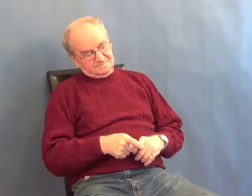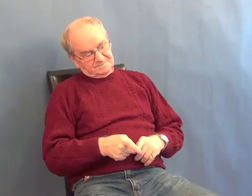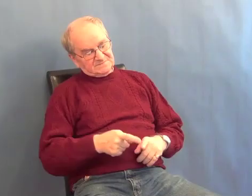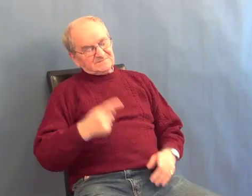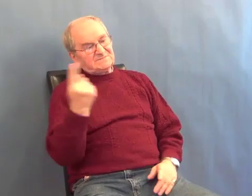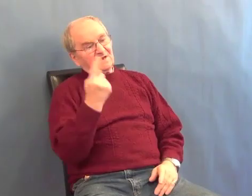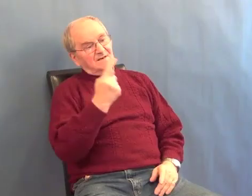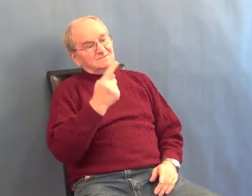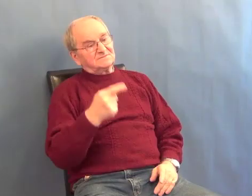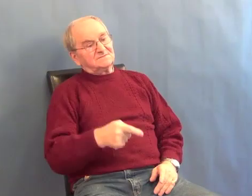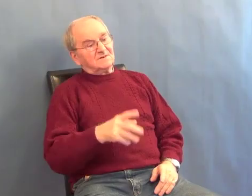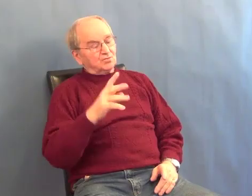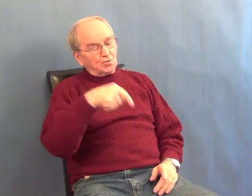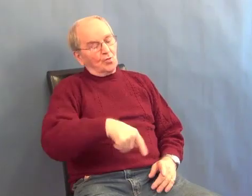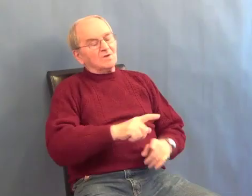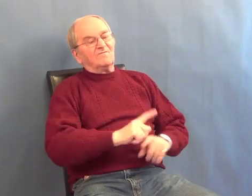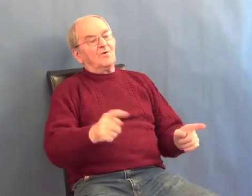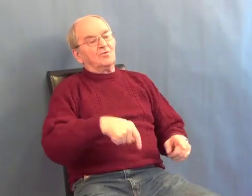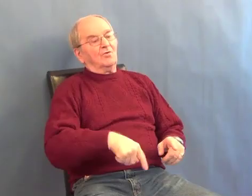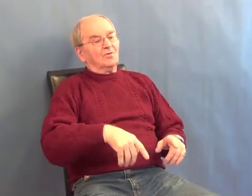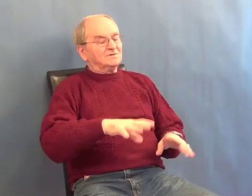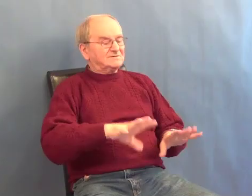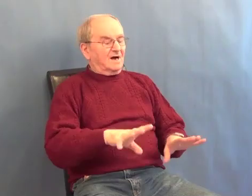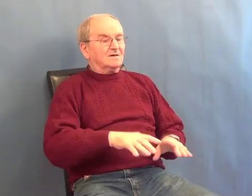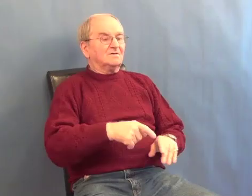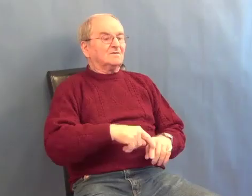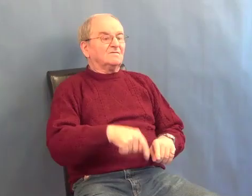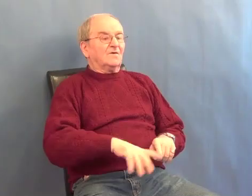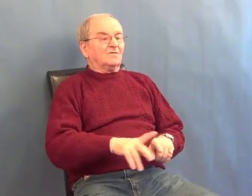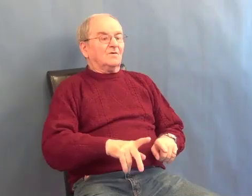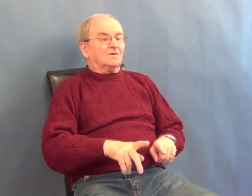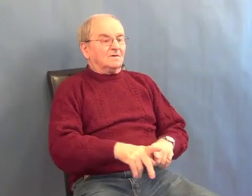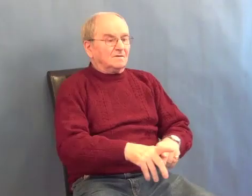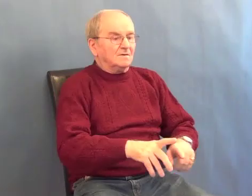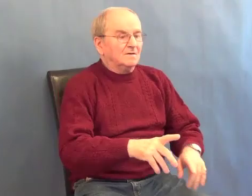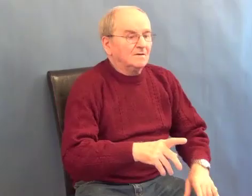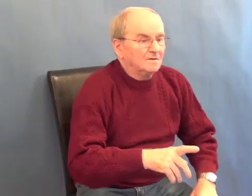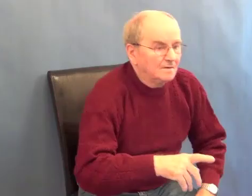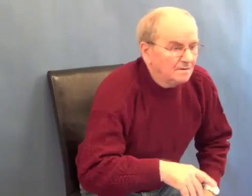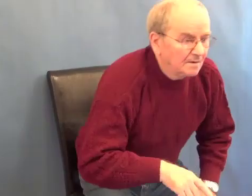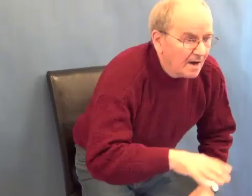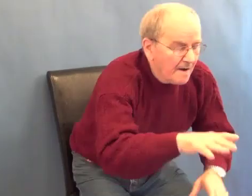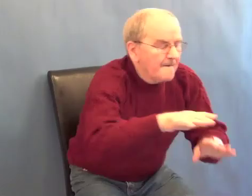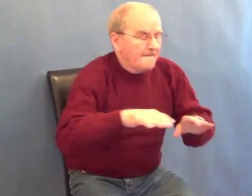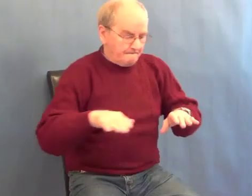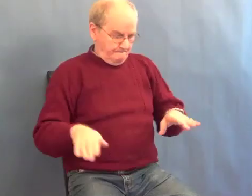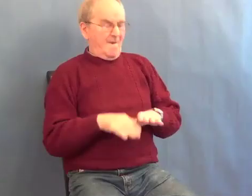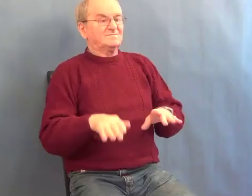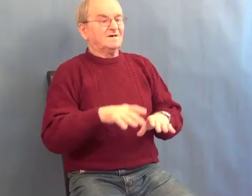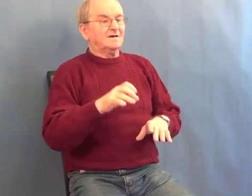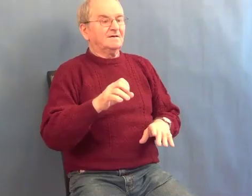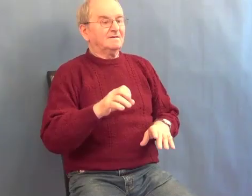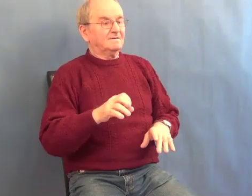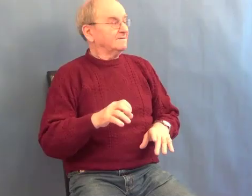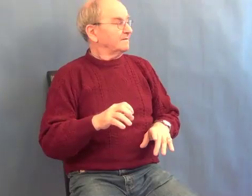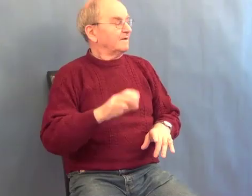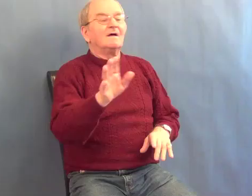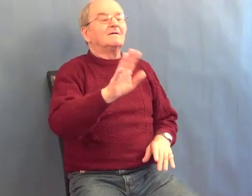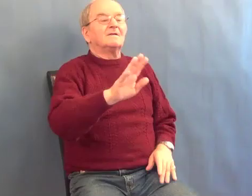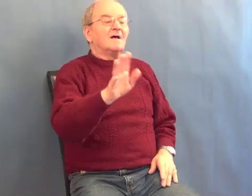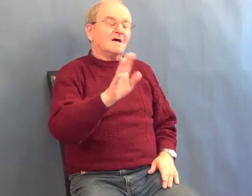Zakaz dotyczy tego miejsca, jest na basenie.